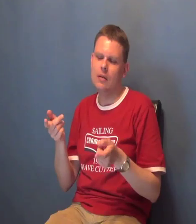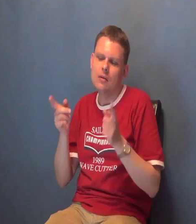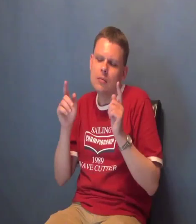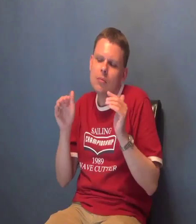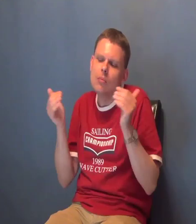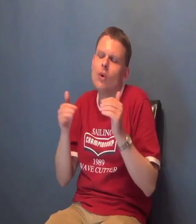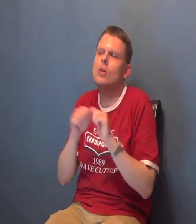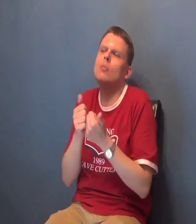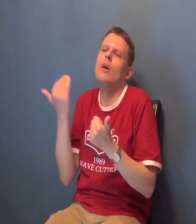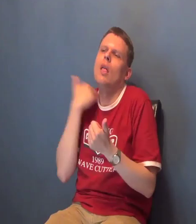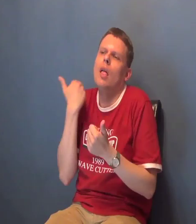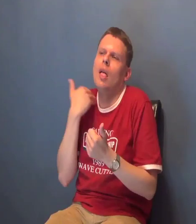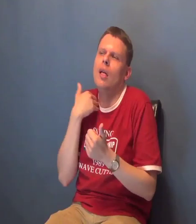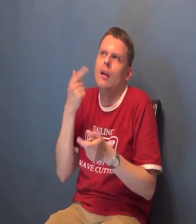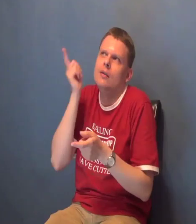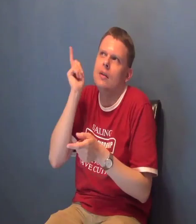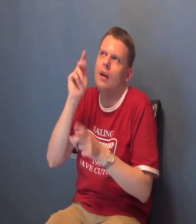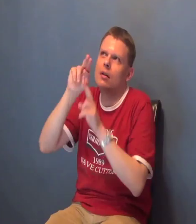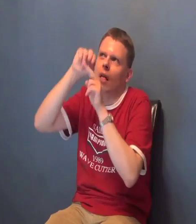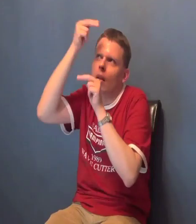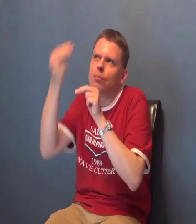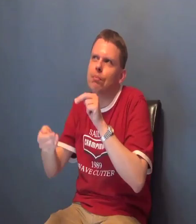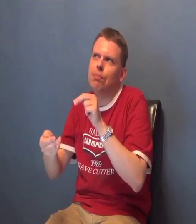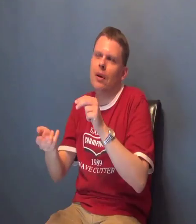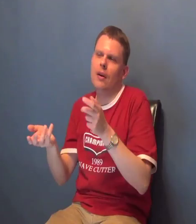Uwaga, albo może to jakiś pijak, który może wypaść.